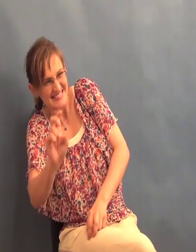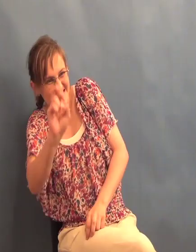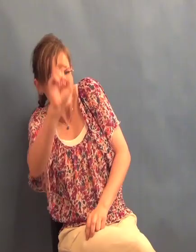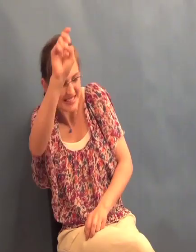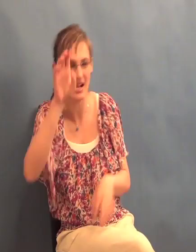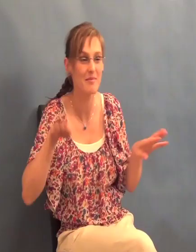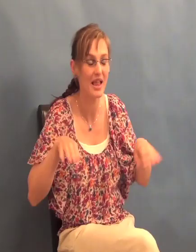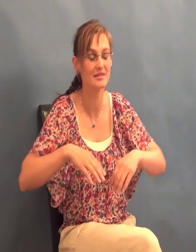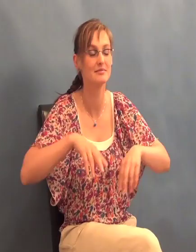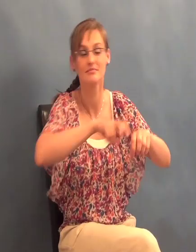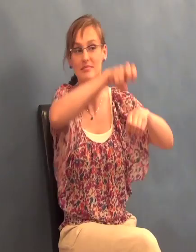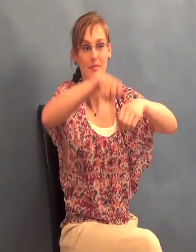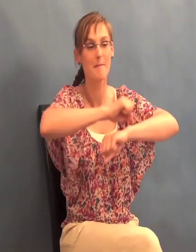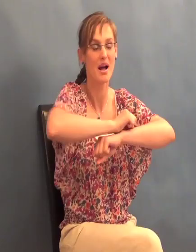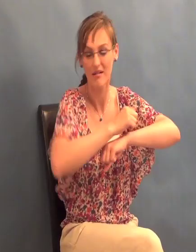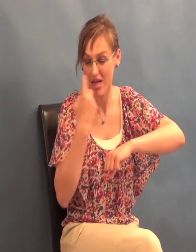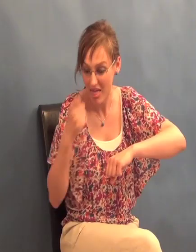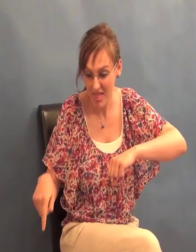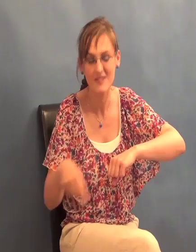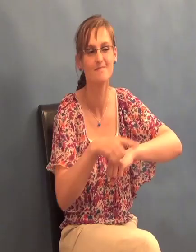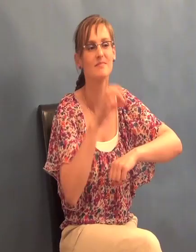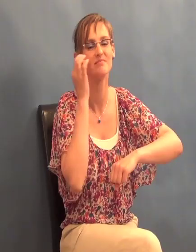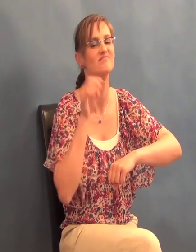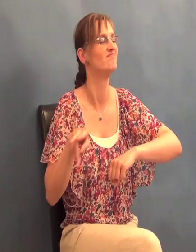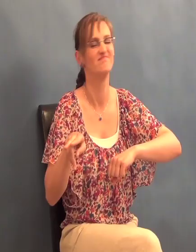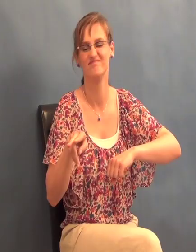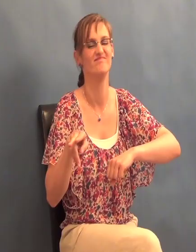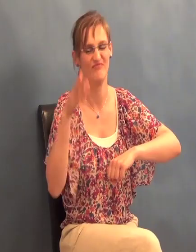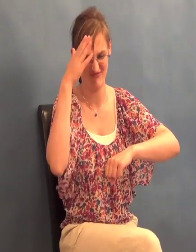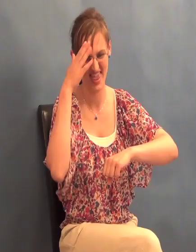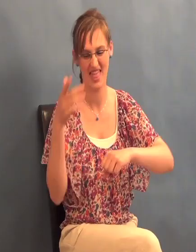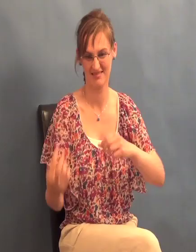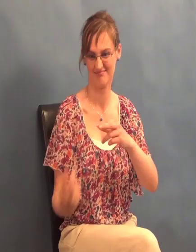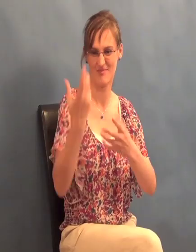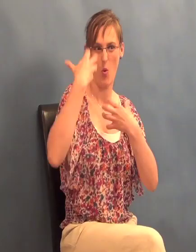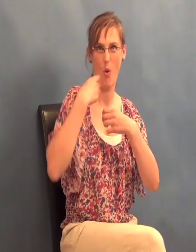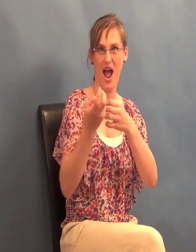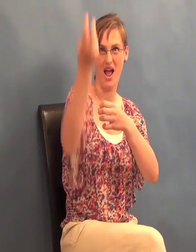A ptaszek na balkonie widzi to i wie, że niedobrze jest, kot wejdzie i złapie go.